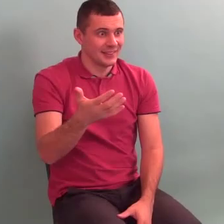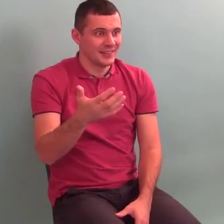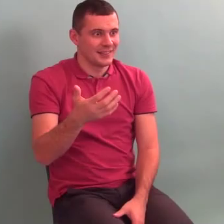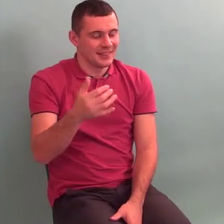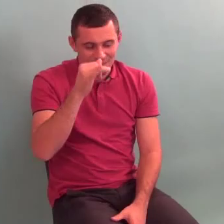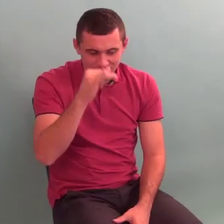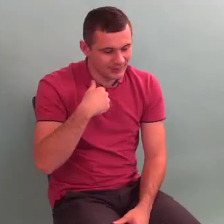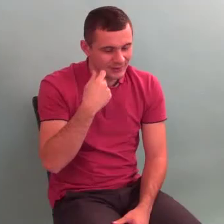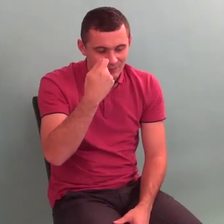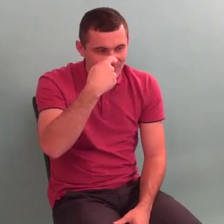Nie mogę, bo wyjeżdżam.